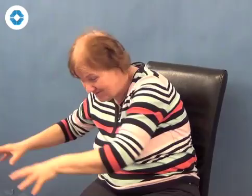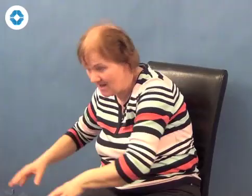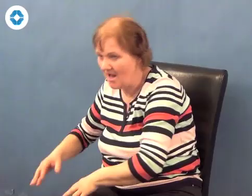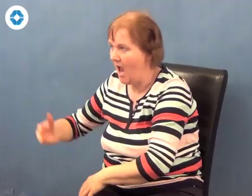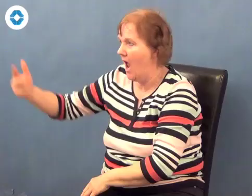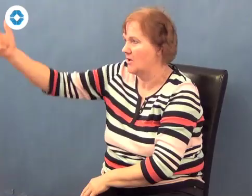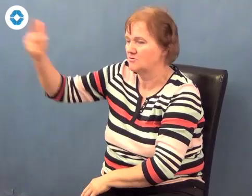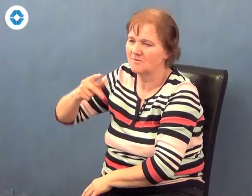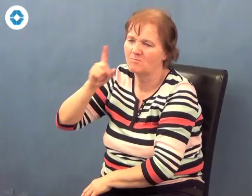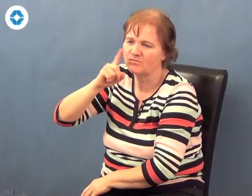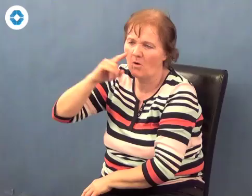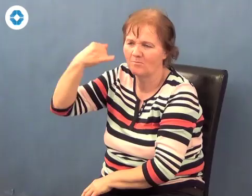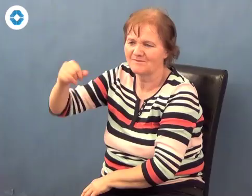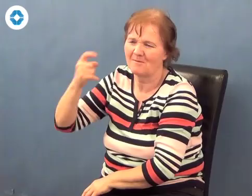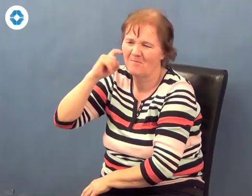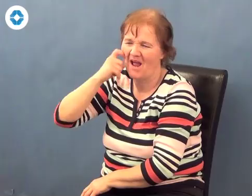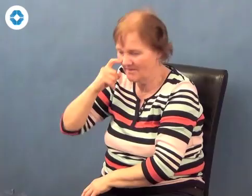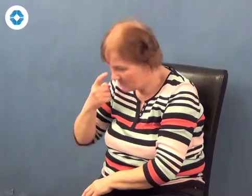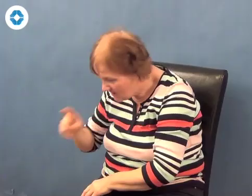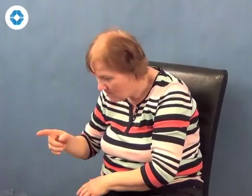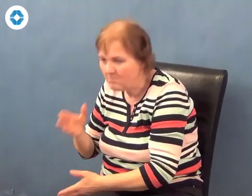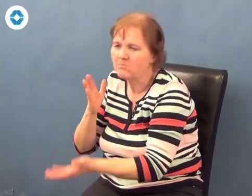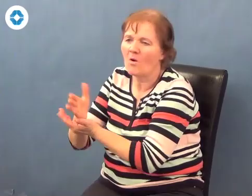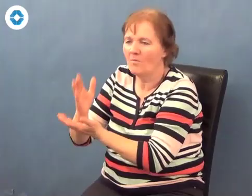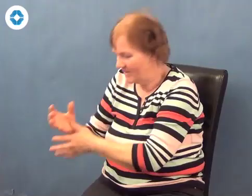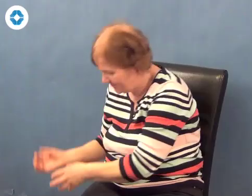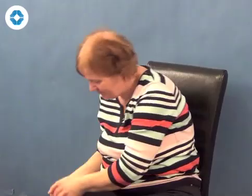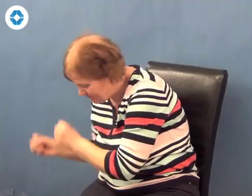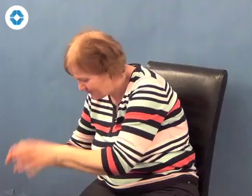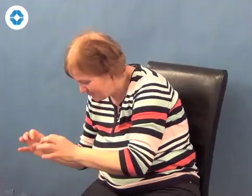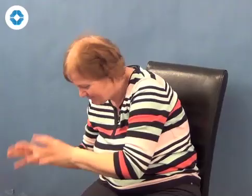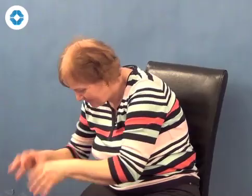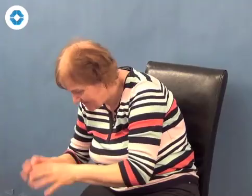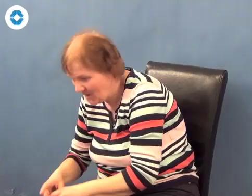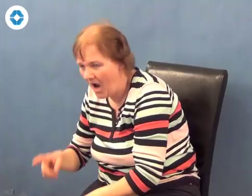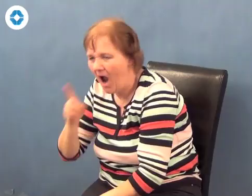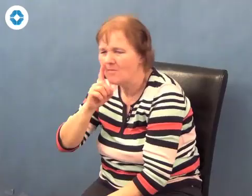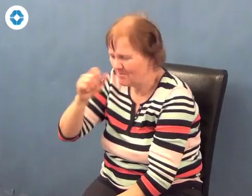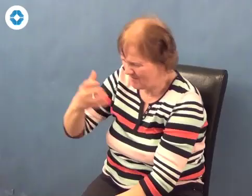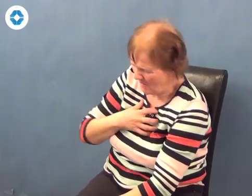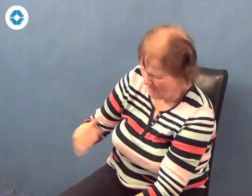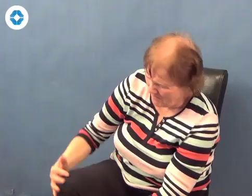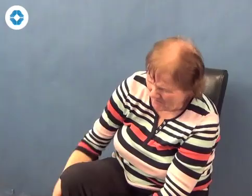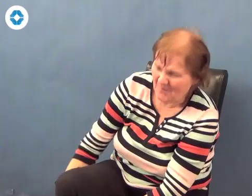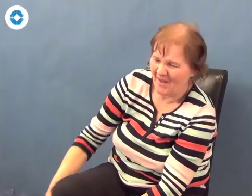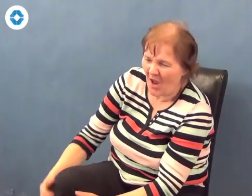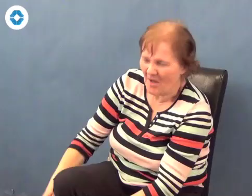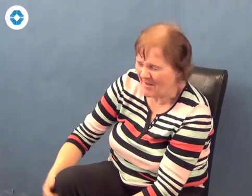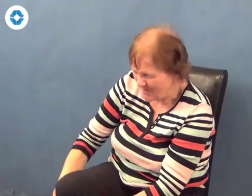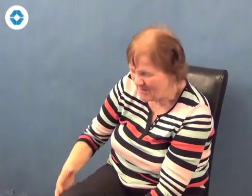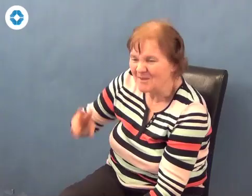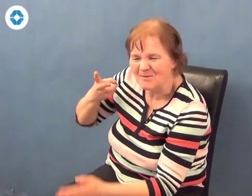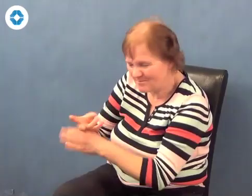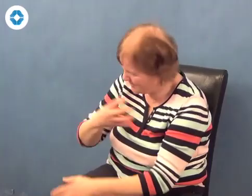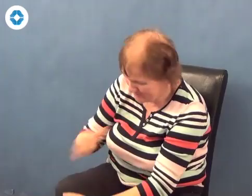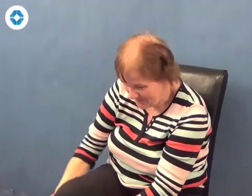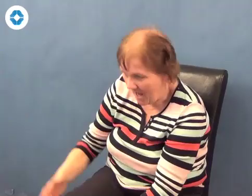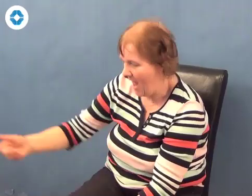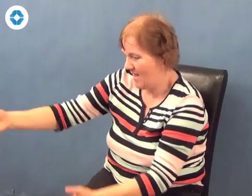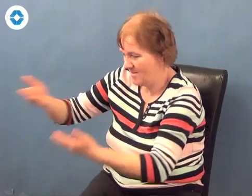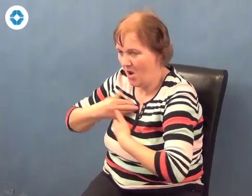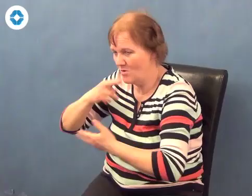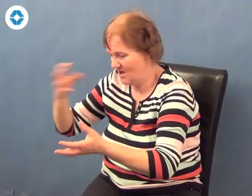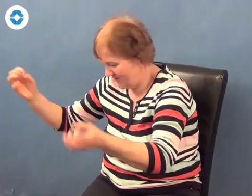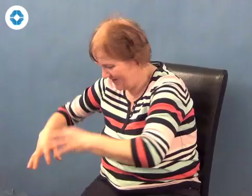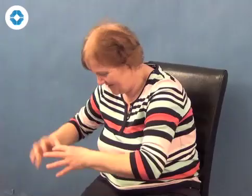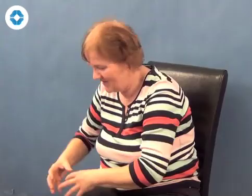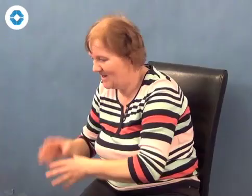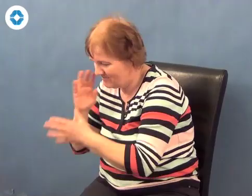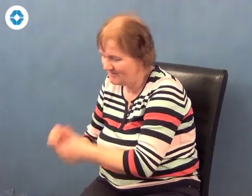Idzie trzech chłopców, bawią się. Zauważyli przewróconego. Pomagają mu wstać i zbierać gruszki. Chłopca boli noga po upadku. Zbierają gruszki i zanoszą mu cały kosz.